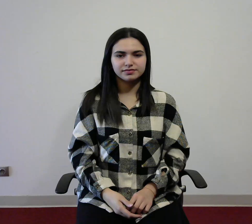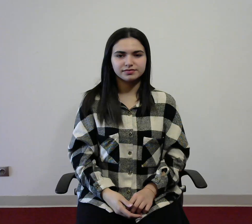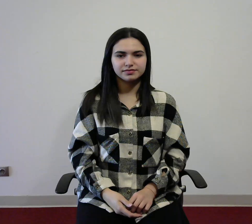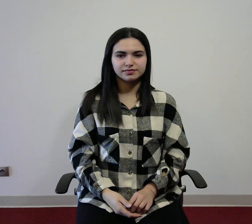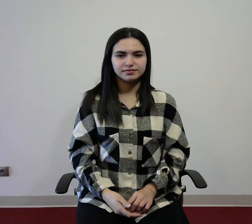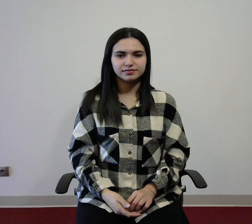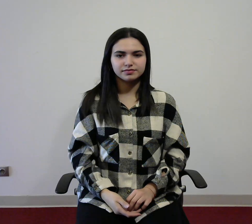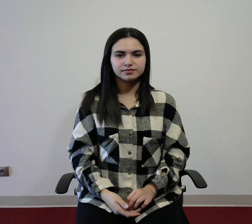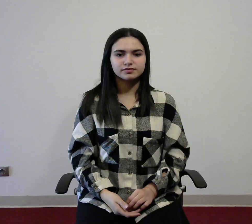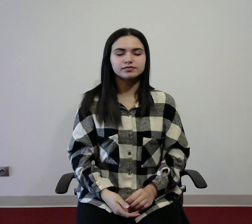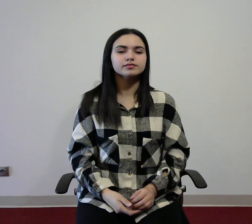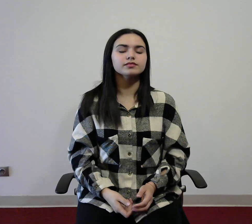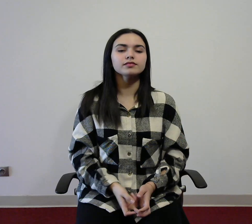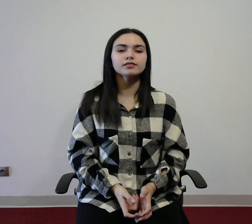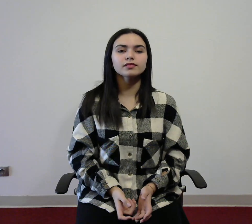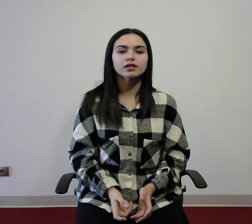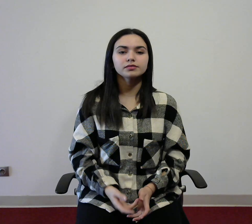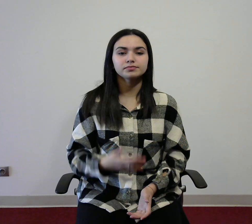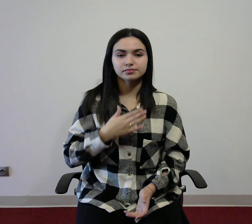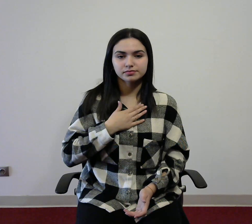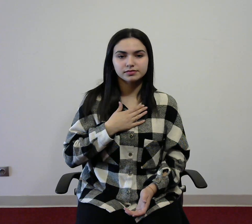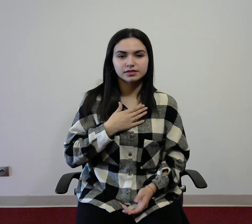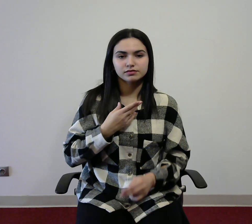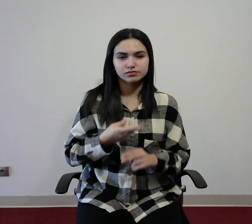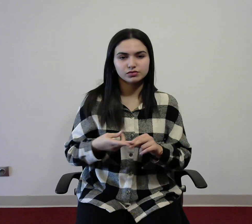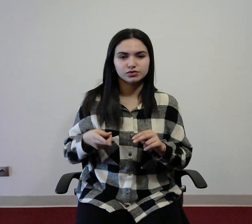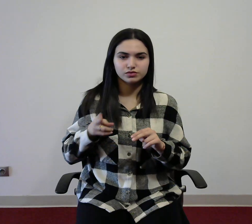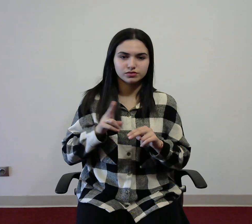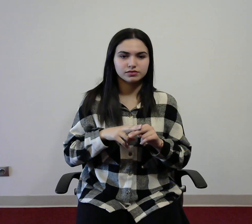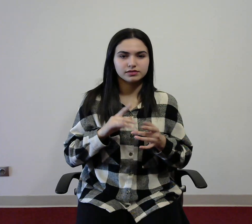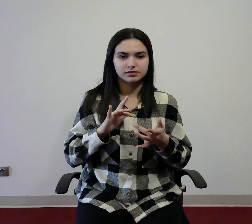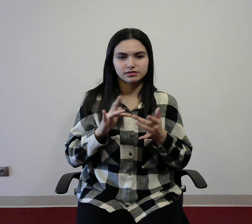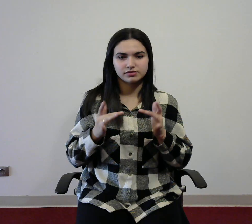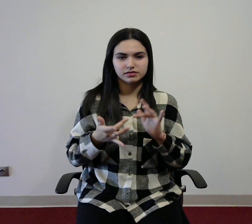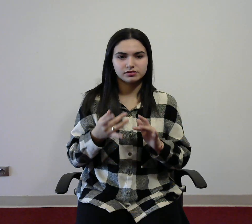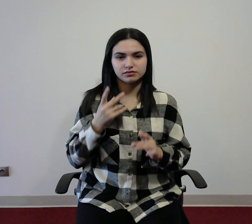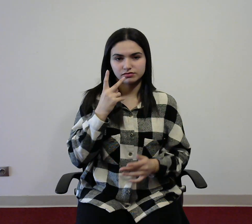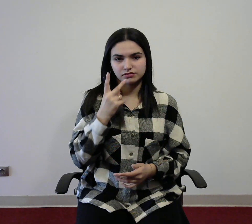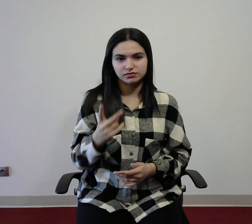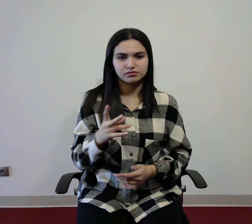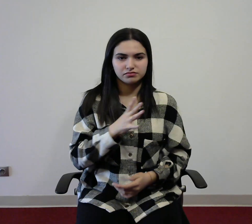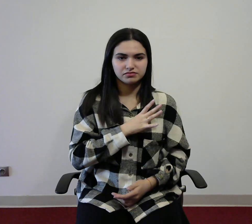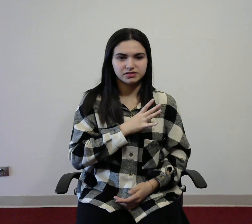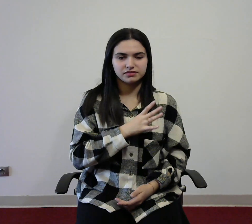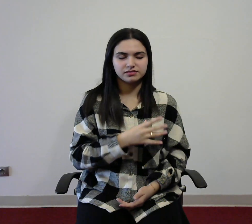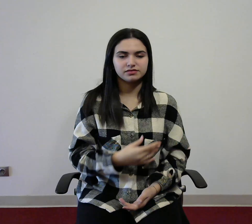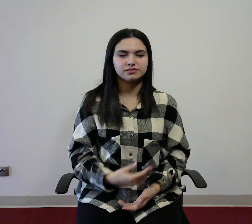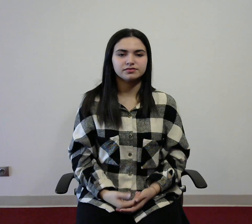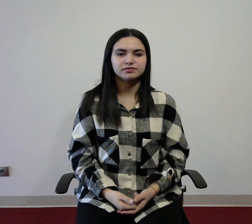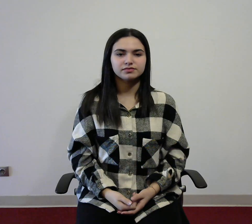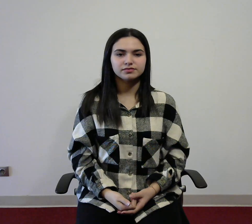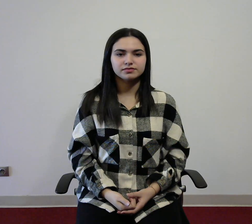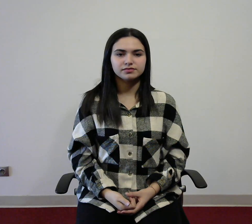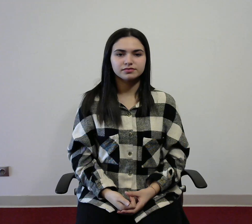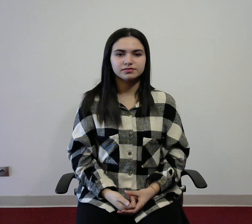Mən bunu internetdə görmüşəm